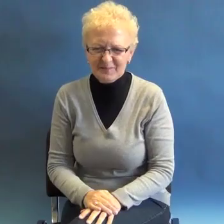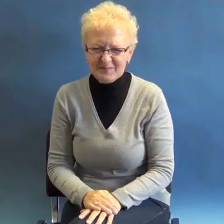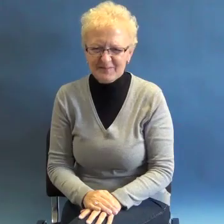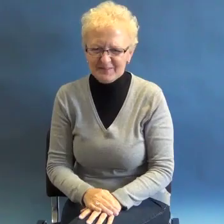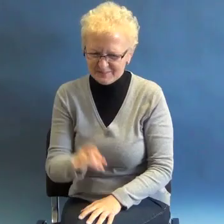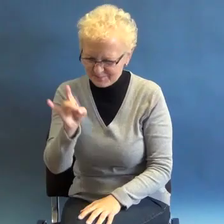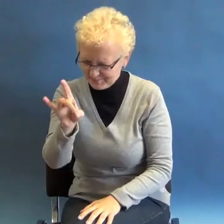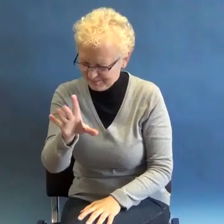Tak.